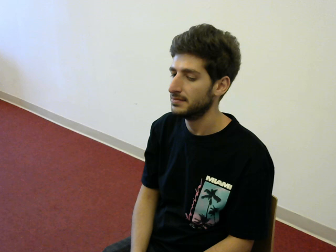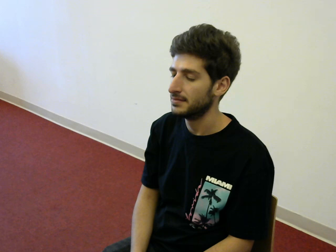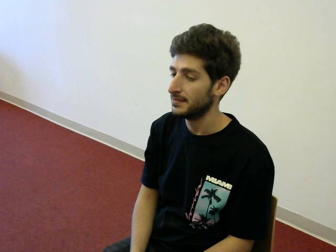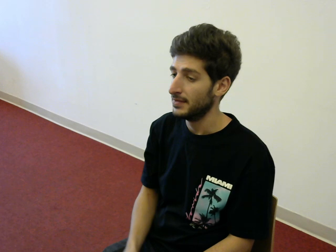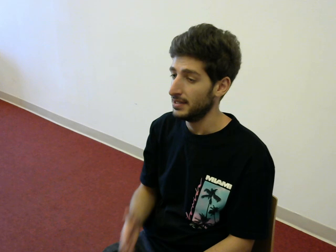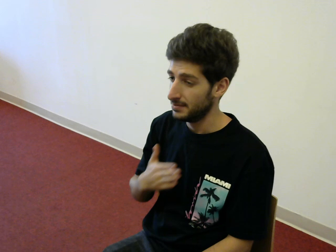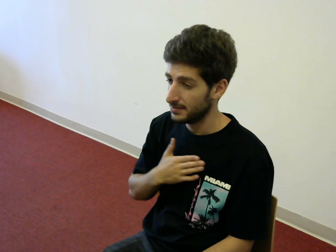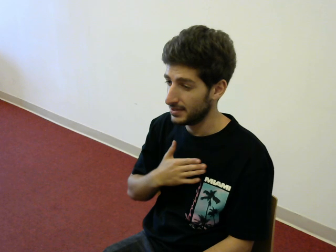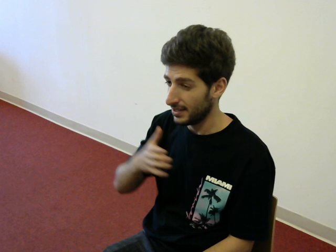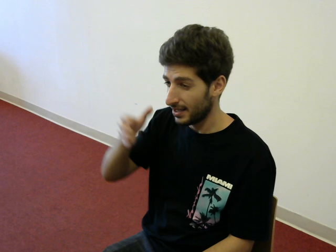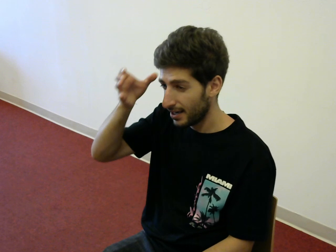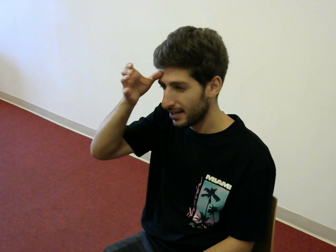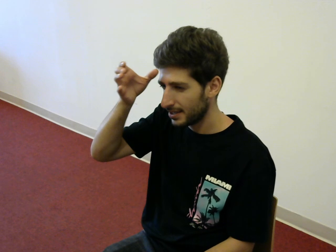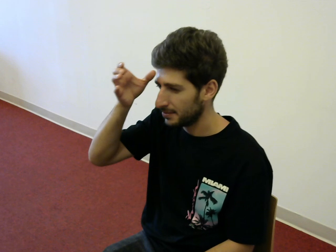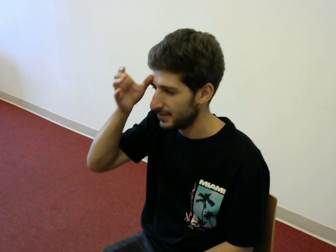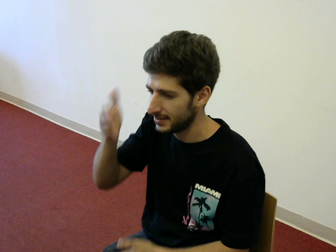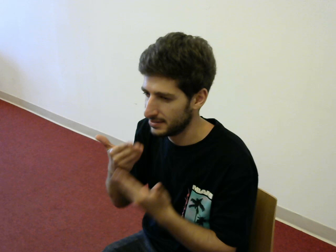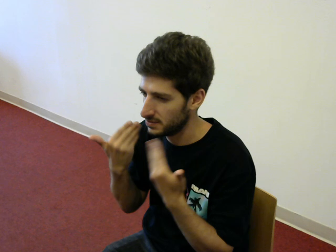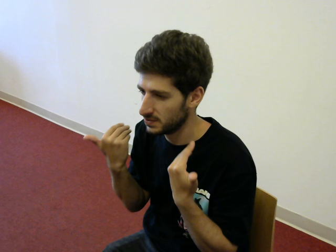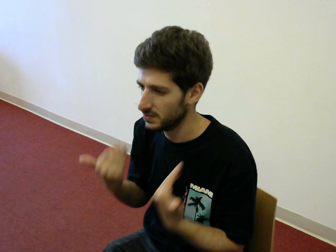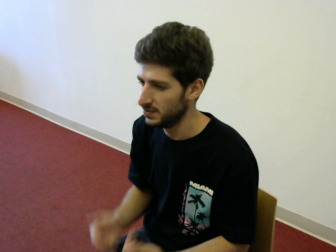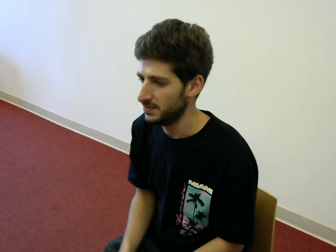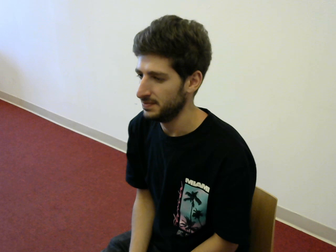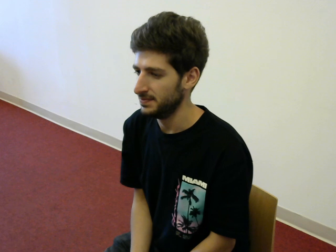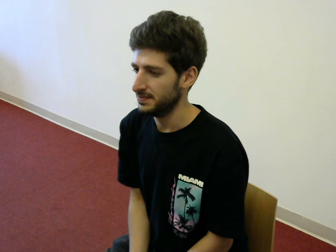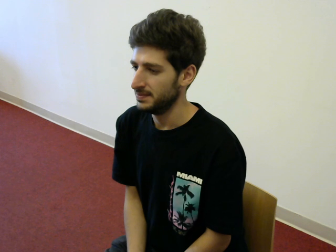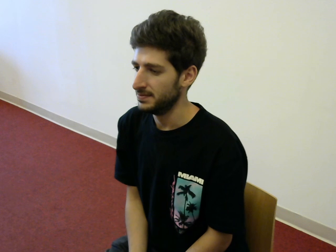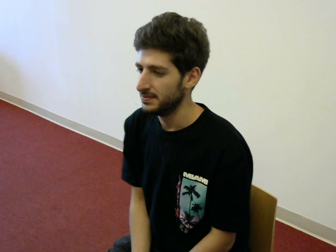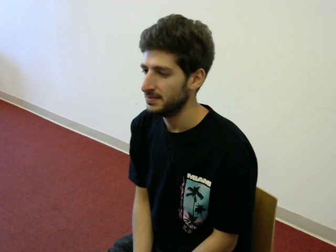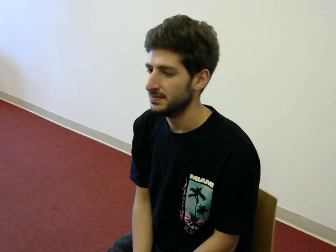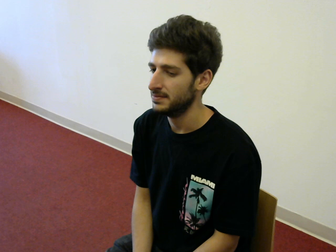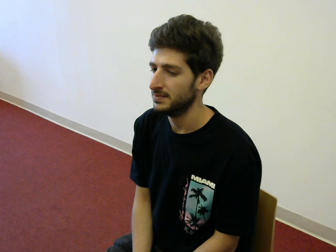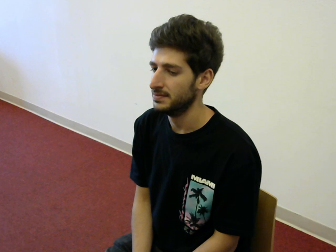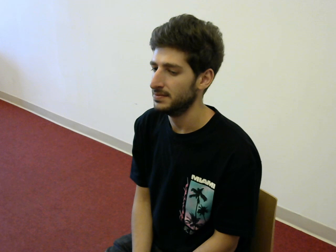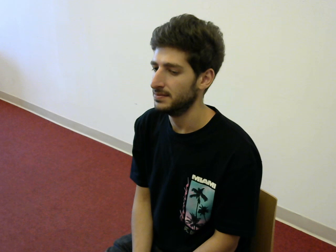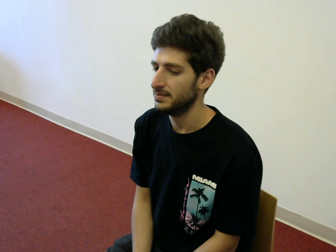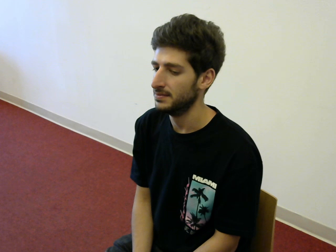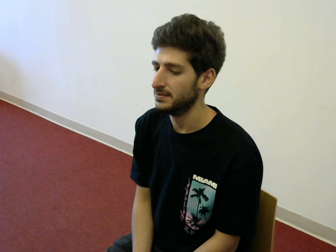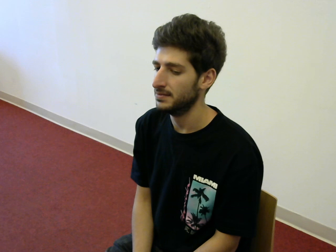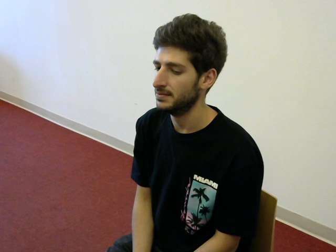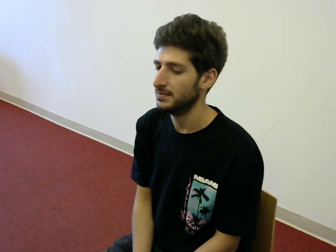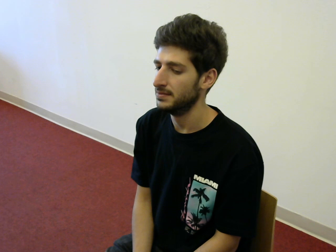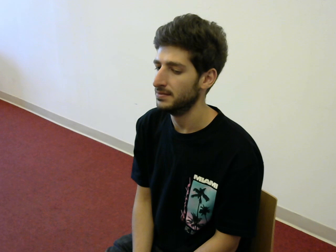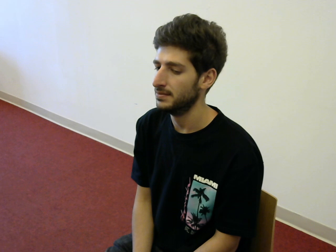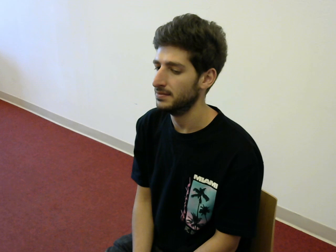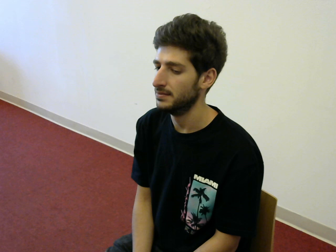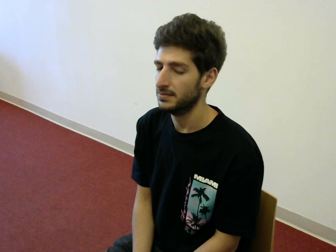Mənim ali təhsilim yoxdur